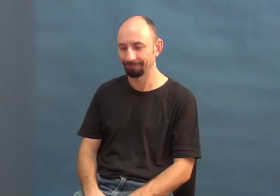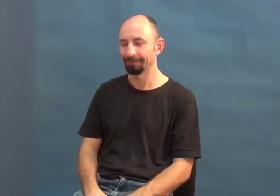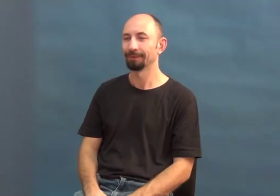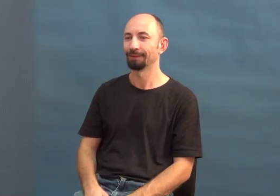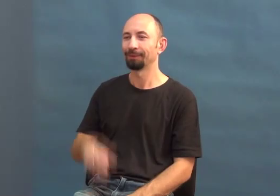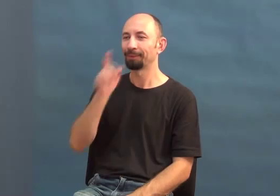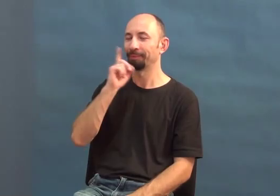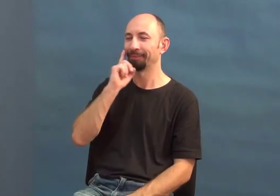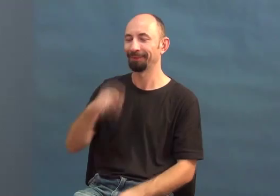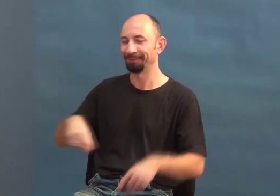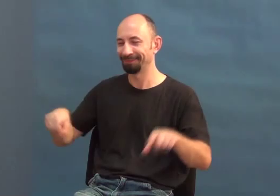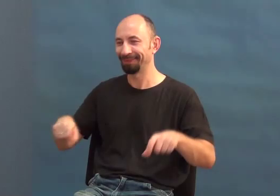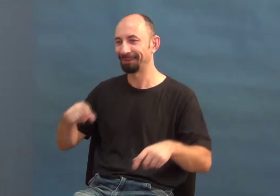Chłopak siedzi.